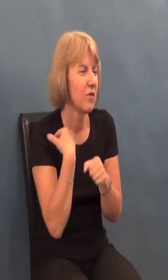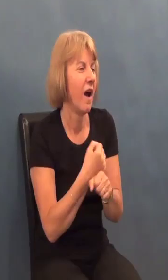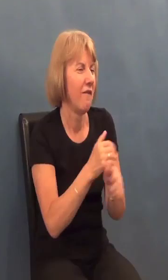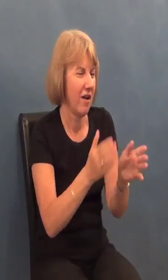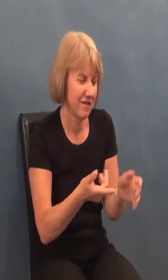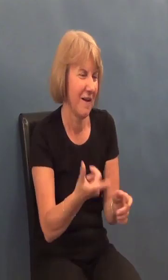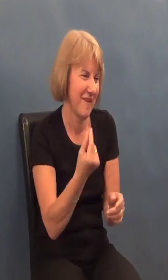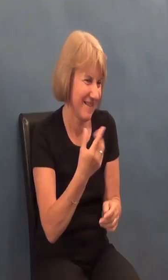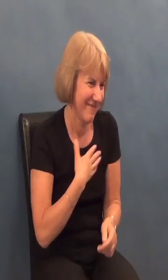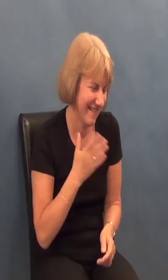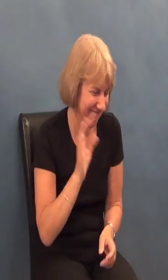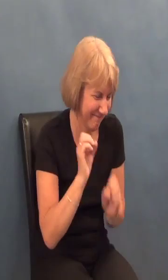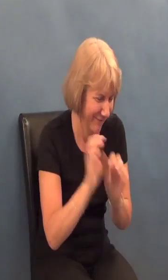A teraz ma kogoś, są parą, więc wypuszcza je.